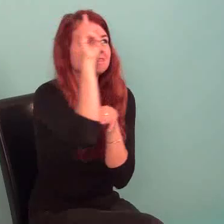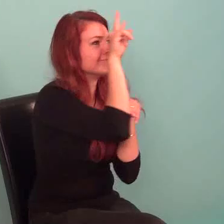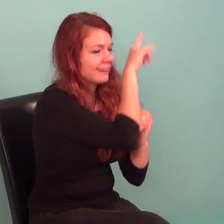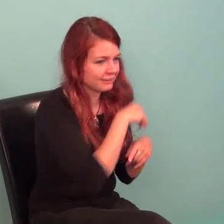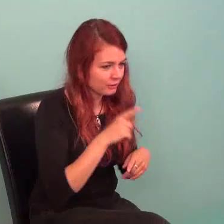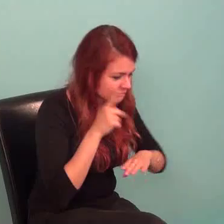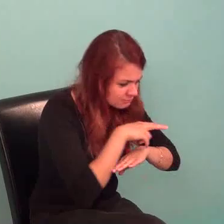Chłopiec rozgląda się.